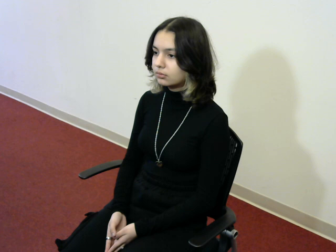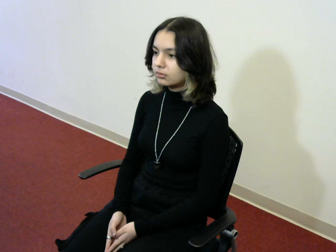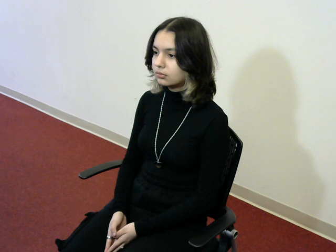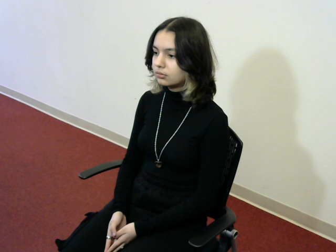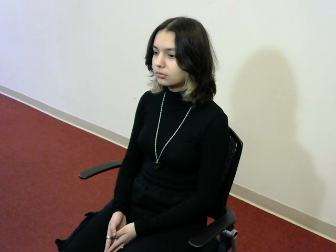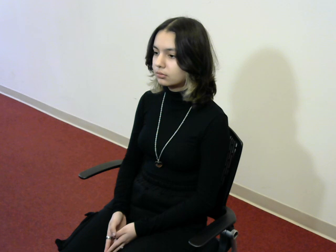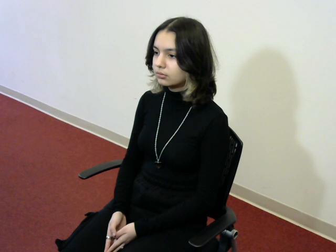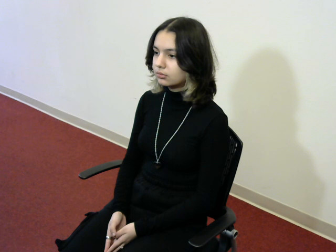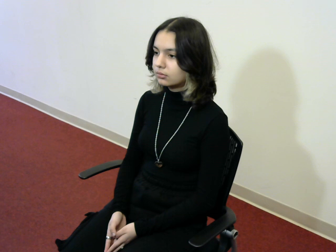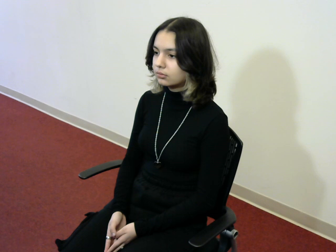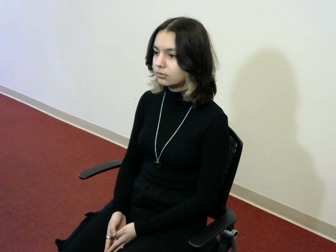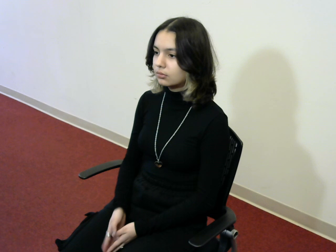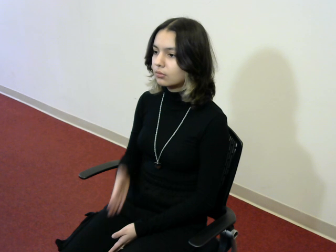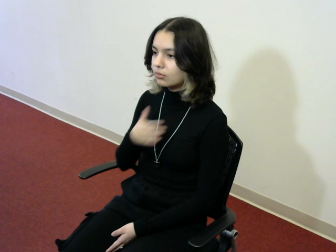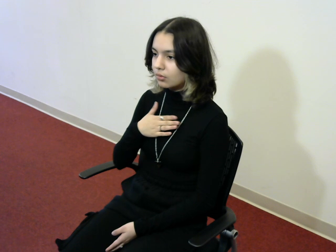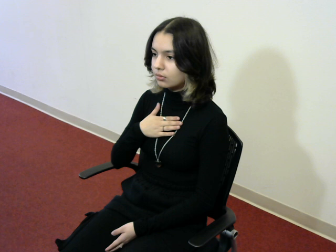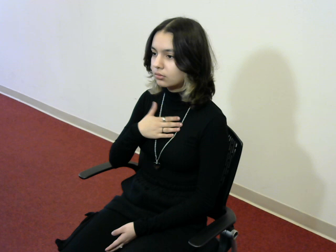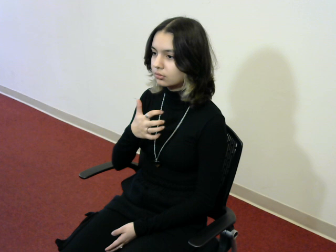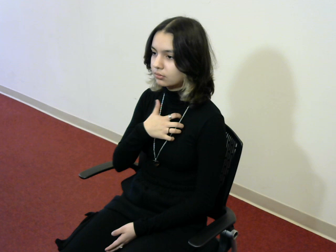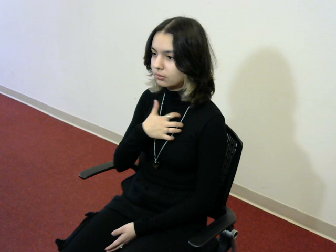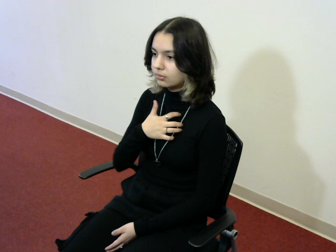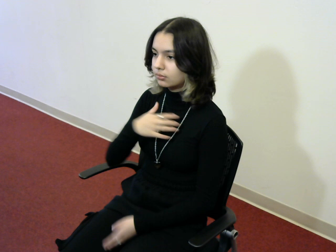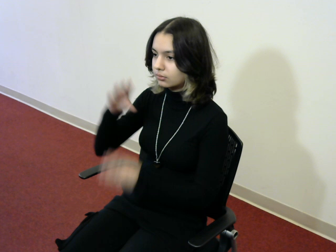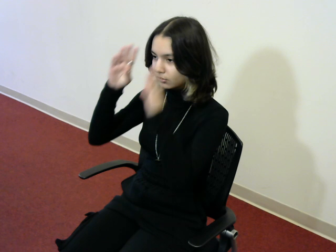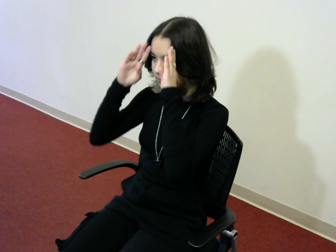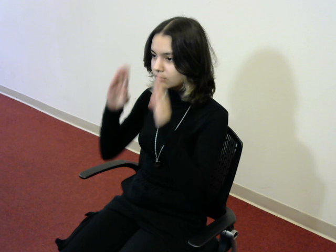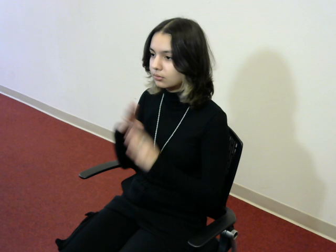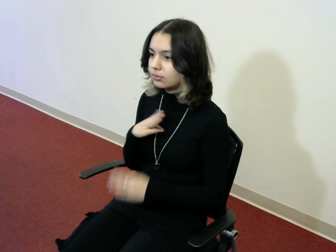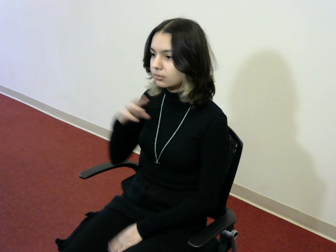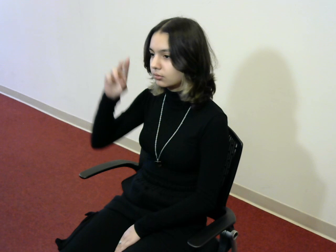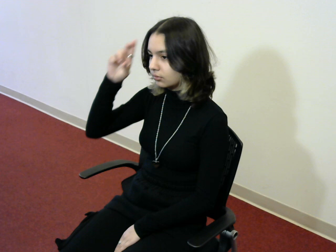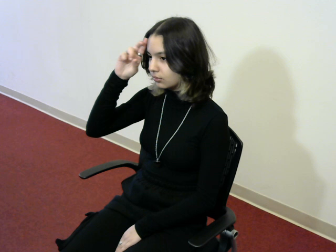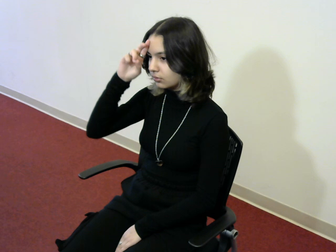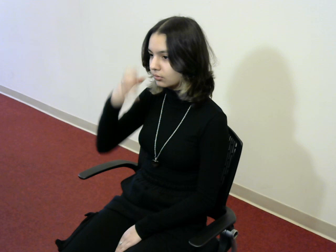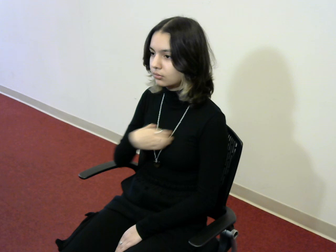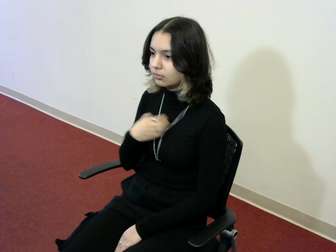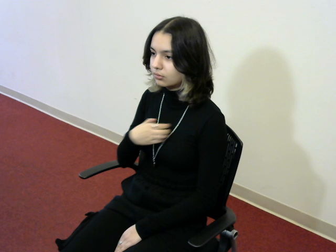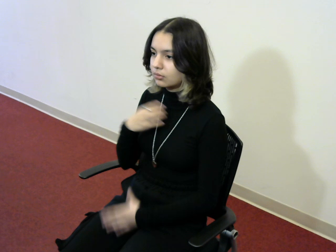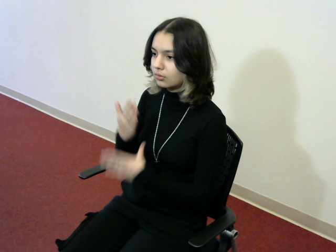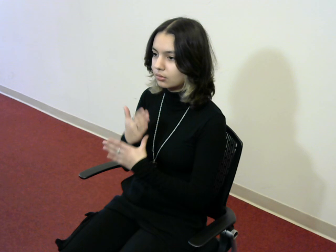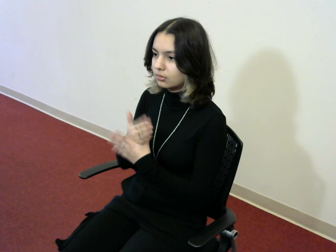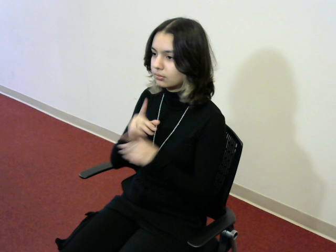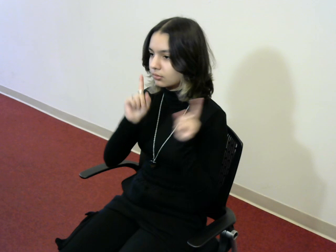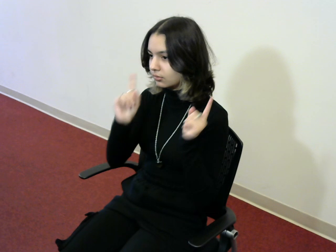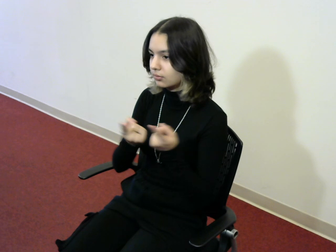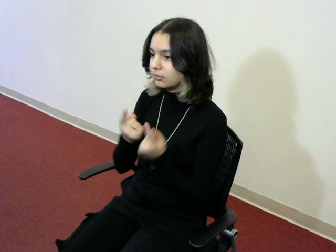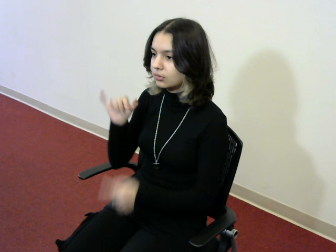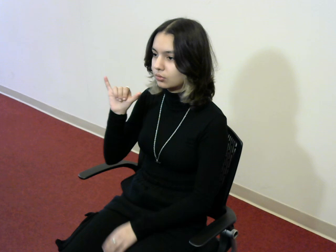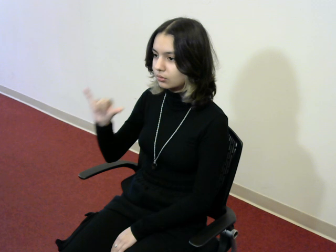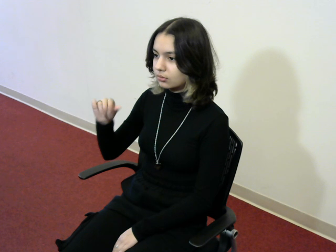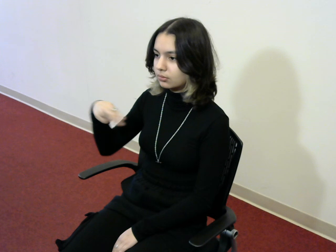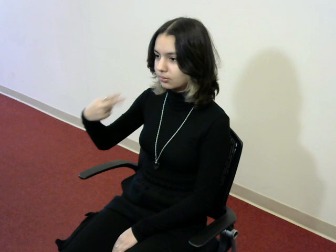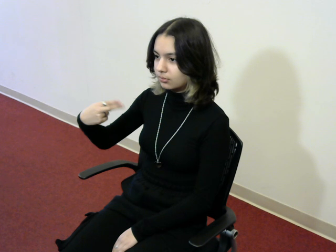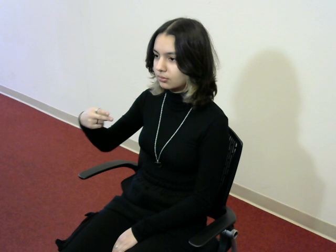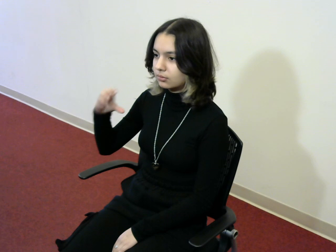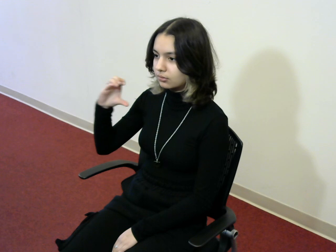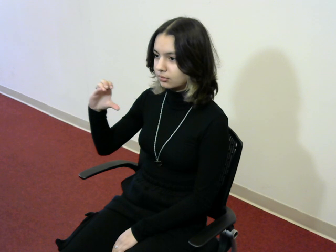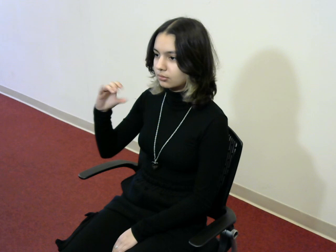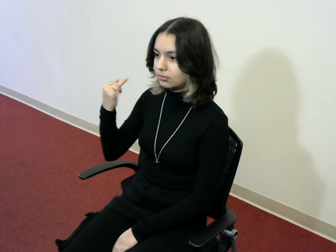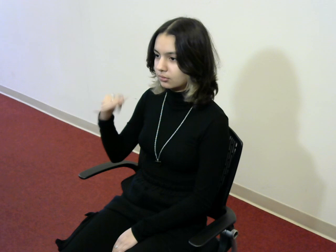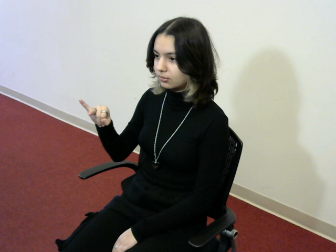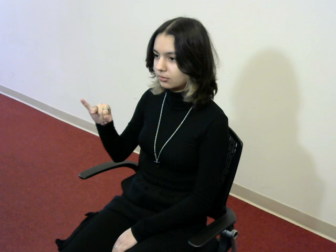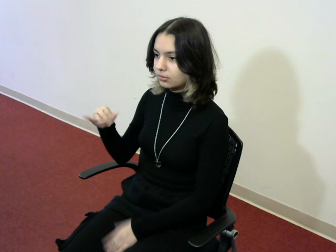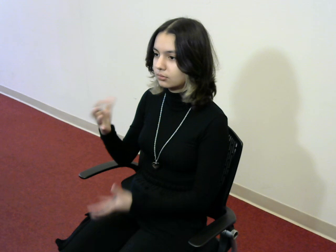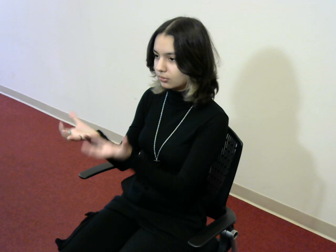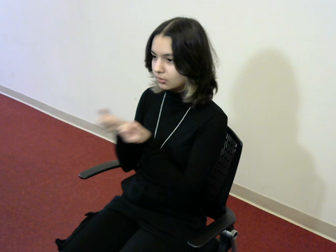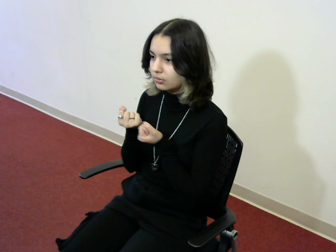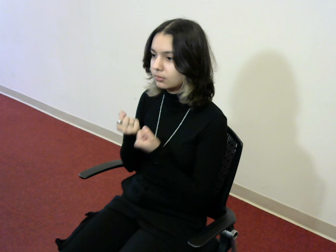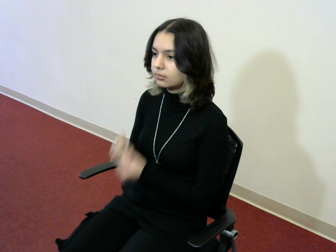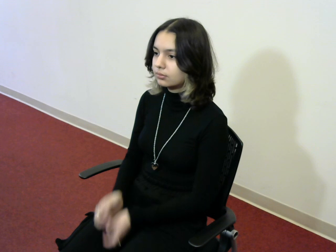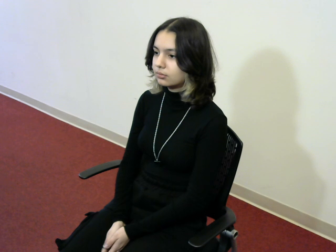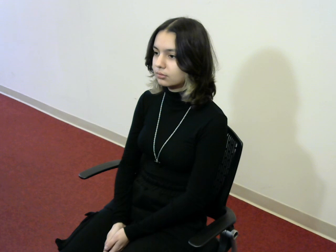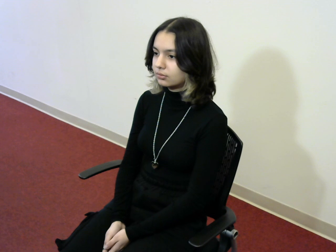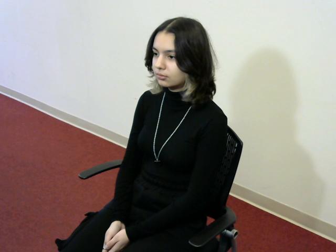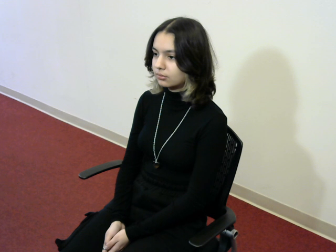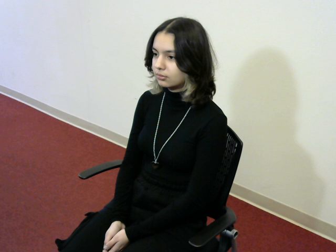Mən istəyirəm ki, ünvanlı dövlət sosial yardımı (ÜDSY) alım